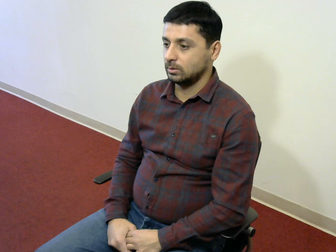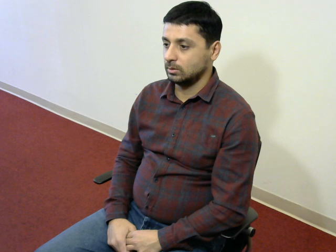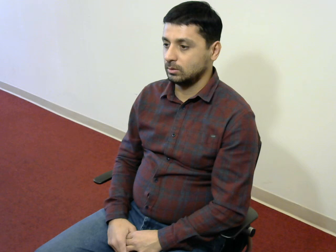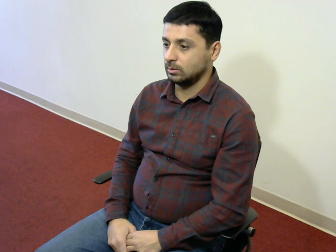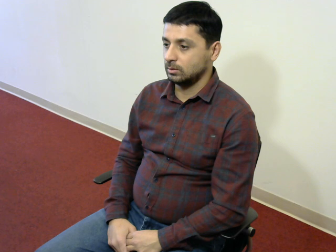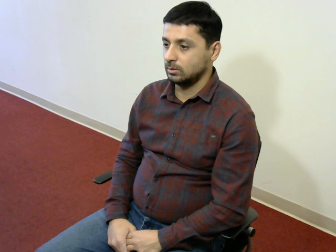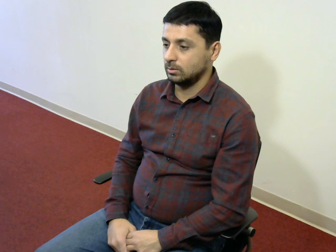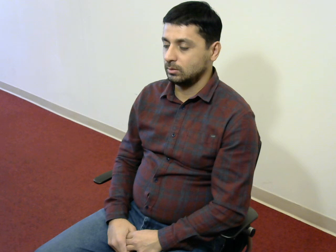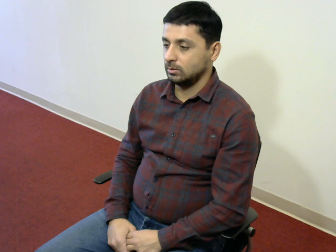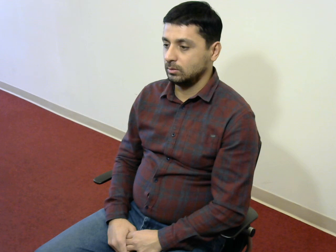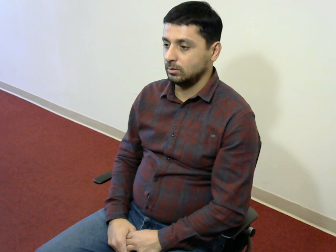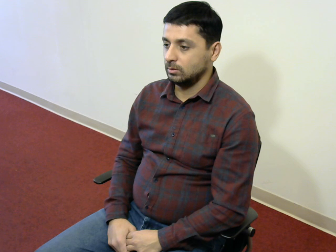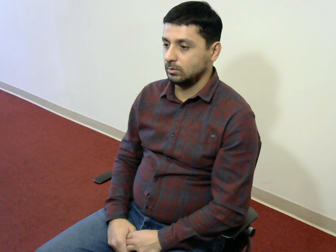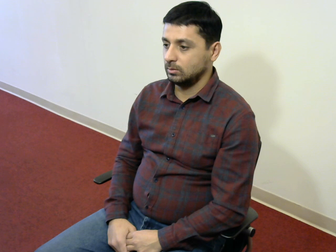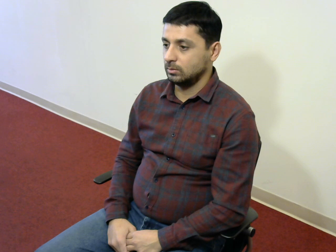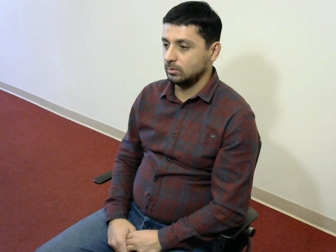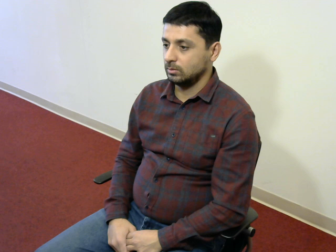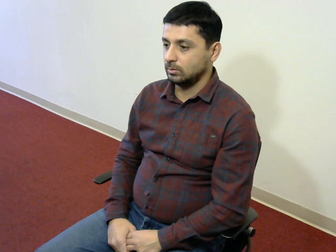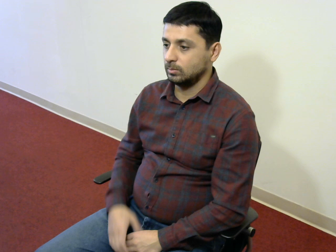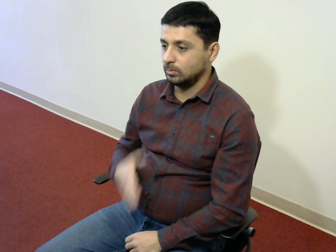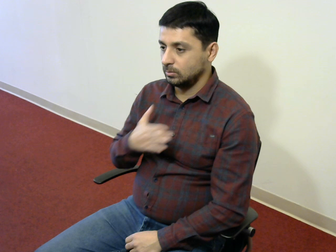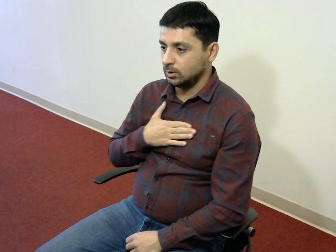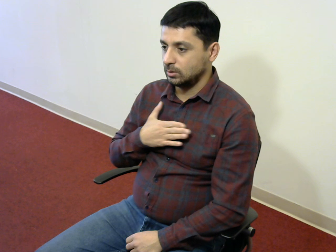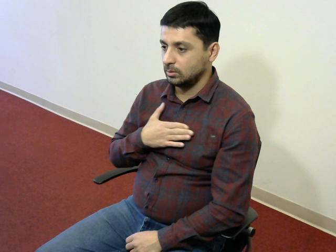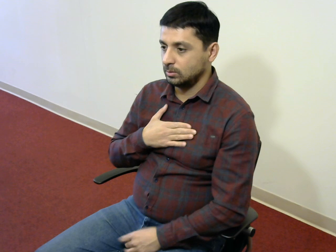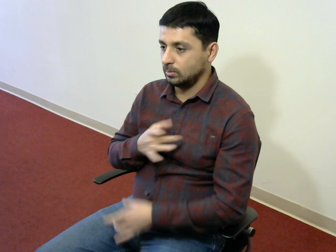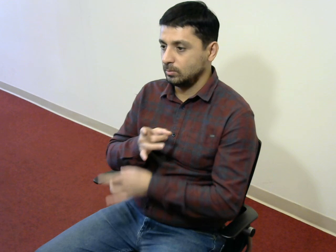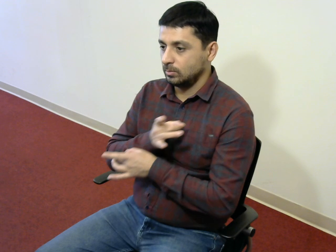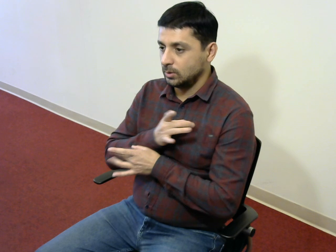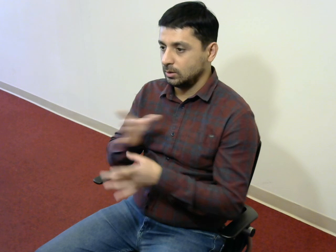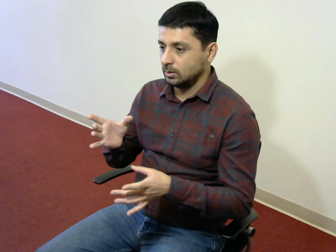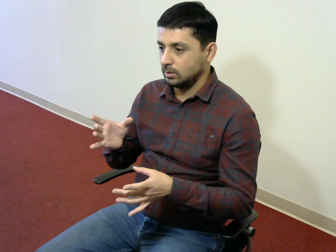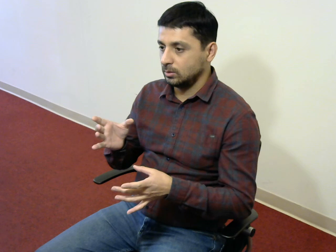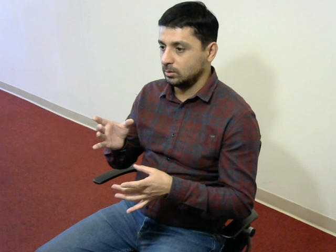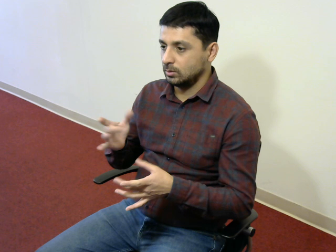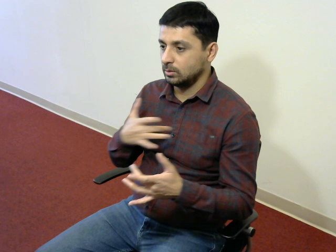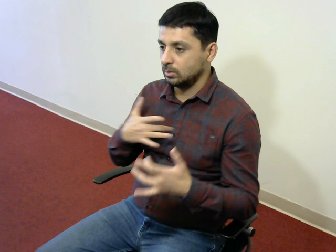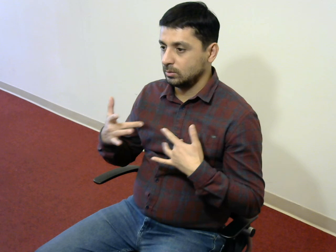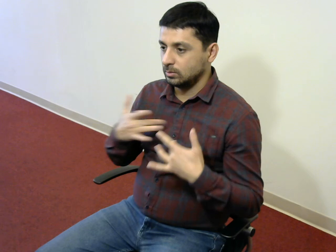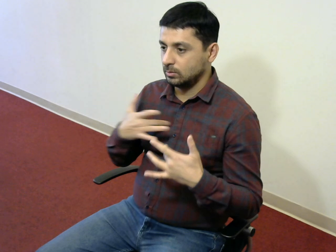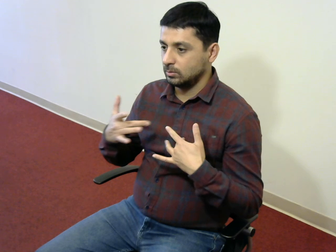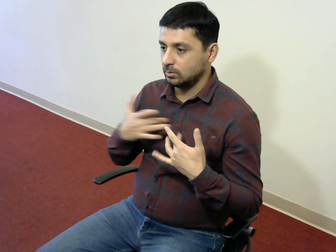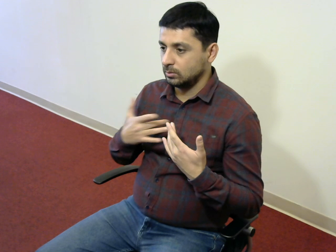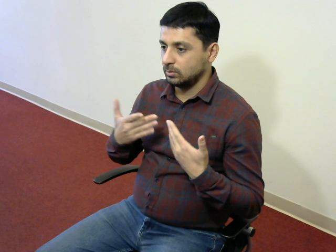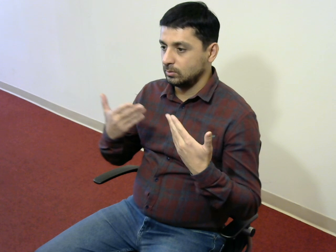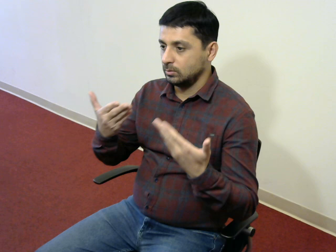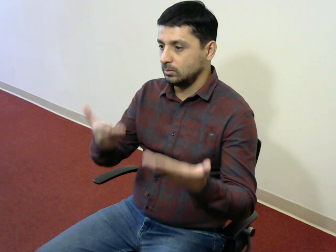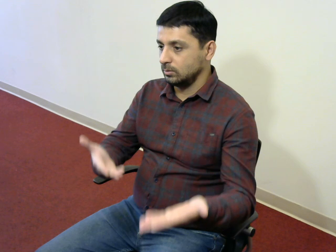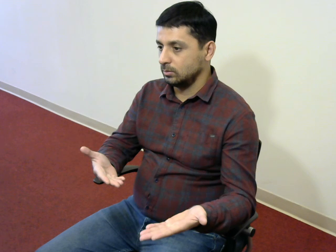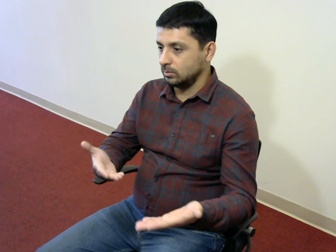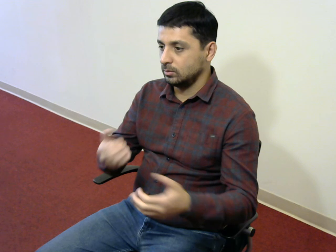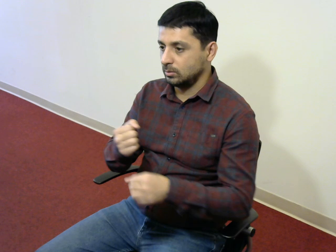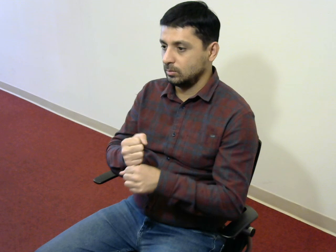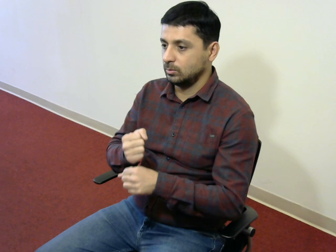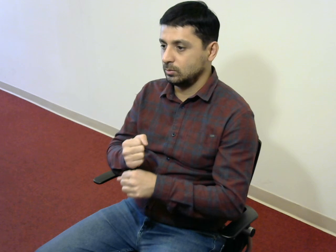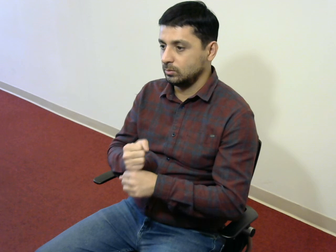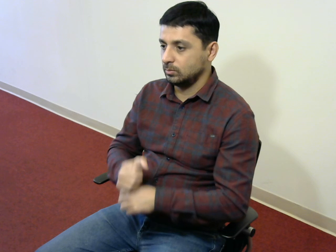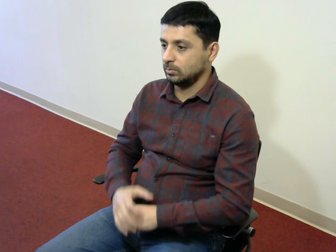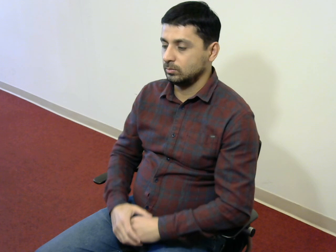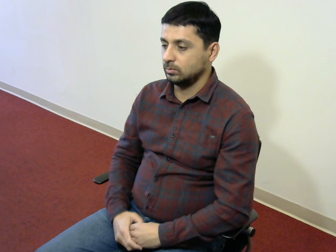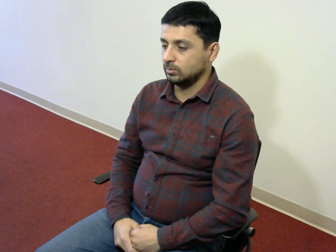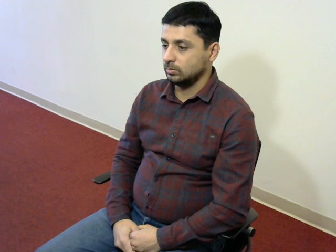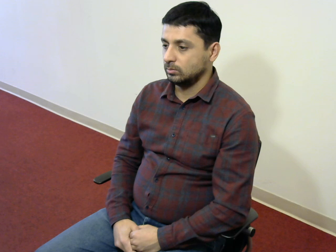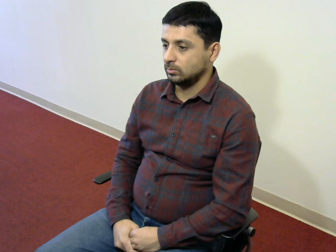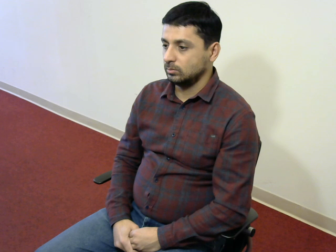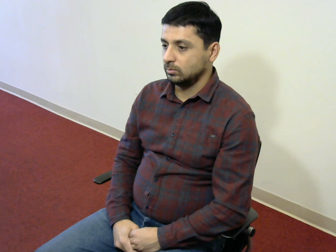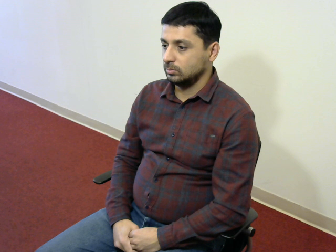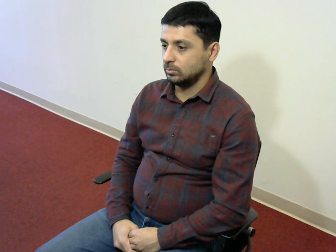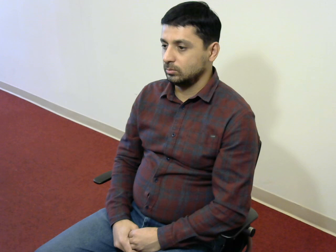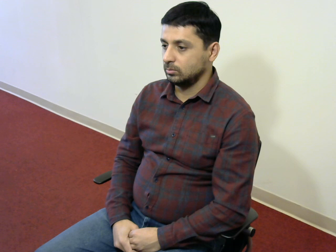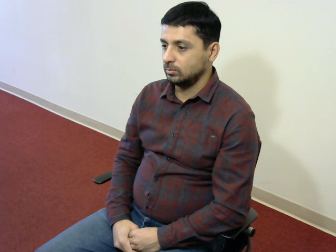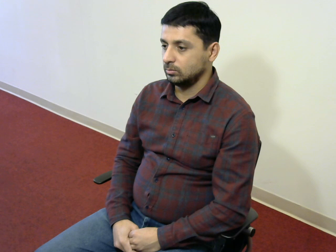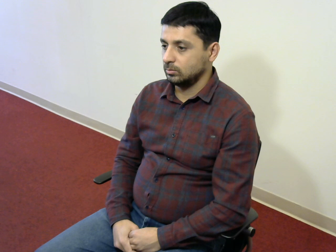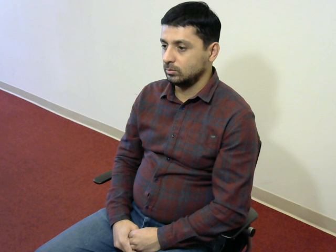Məni bayram tədbirinə dəvət ediblər